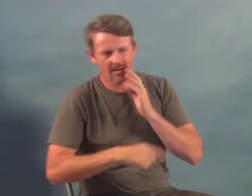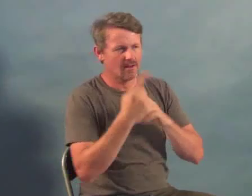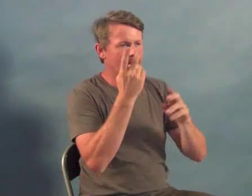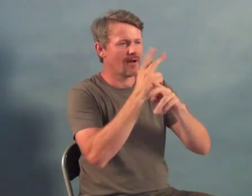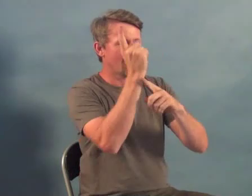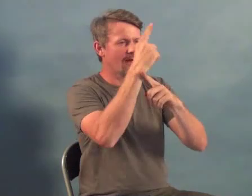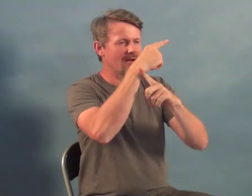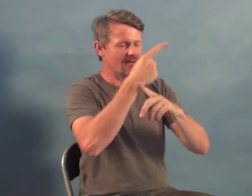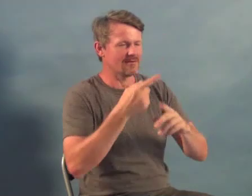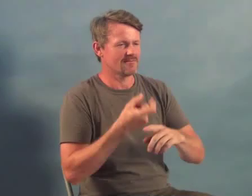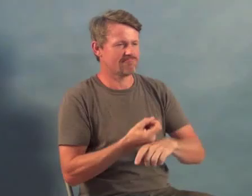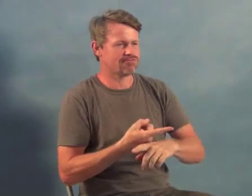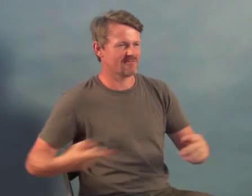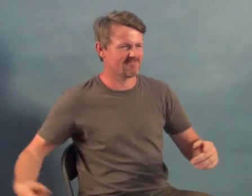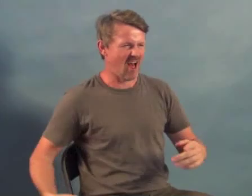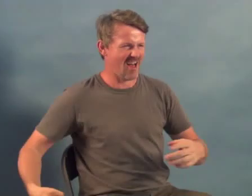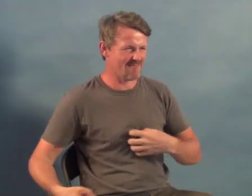Budzik ma wskazówki i jedną strzela w niego, w pupę.